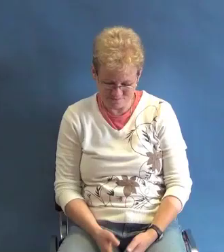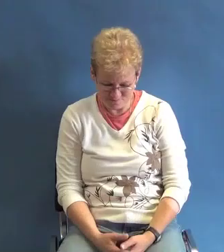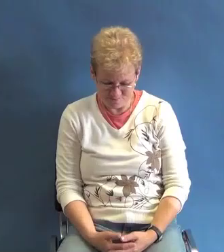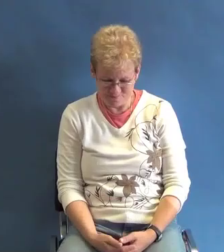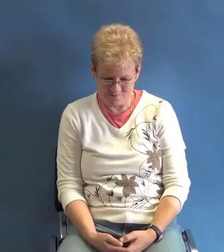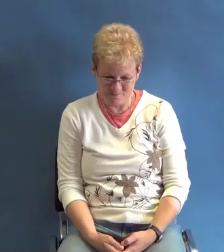Czerwone ubranie.